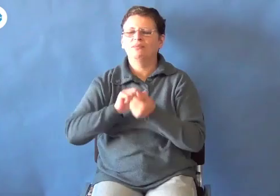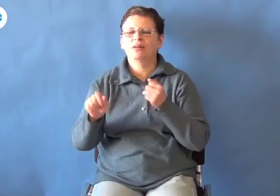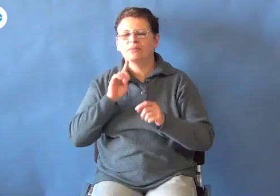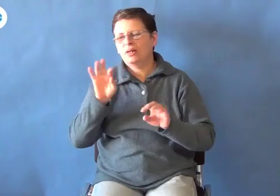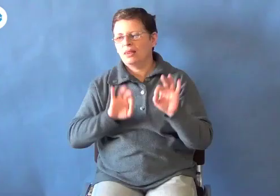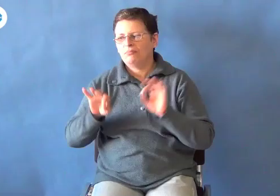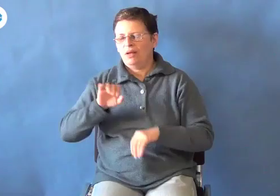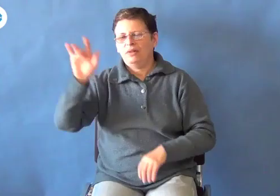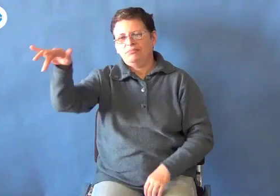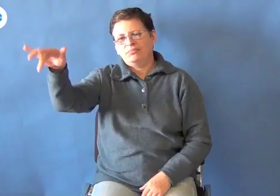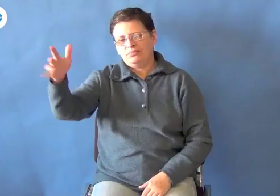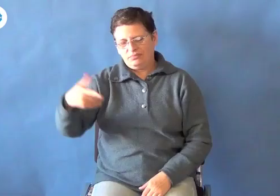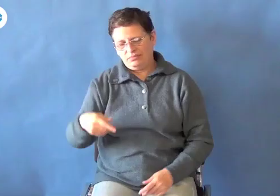A tam jest awaria, coś naprawiają.